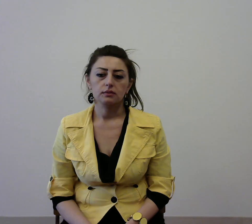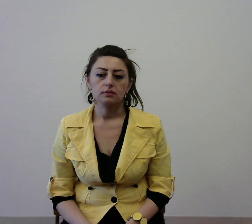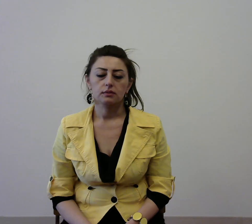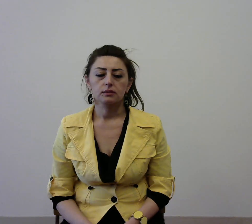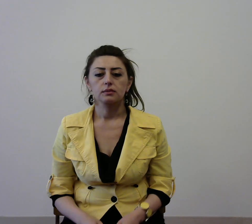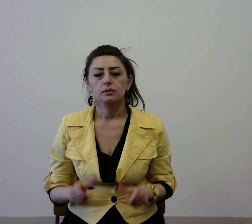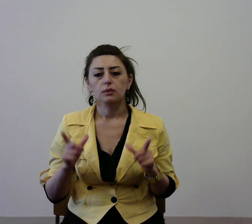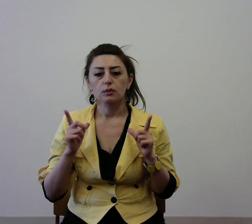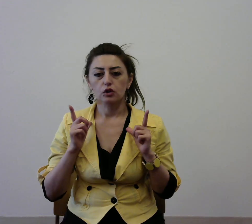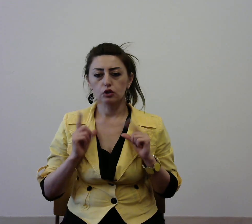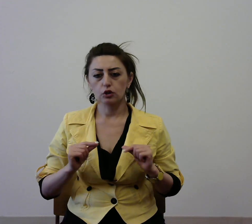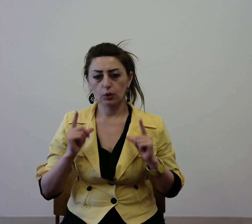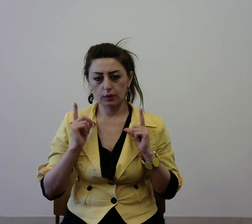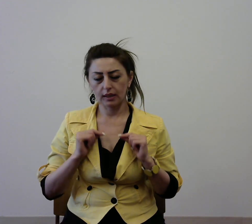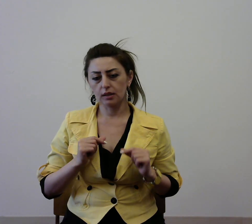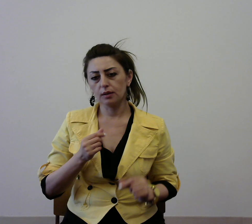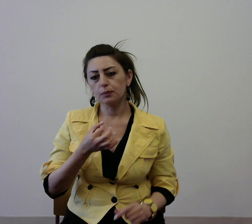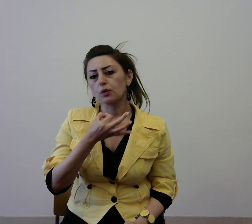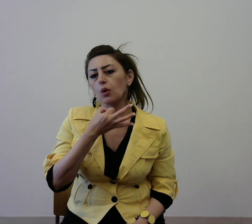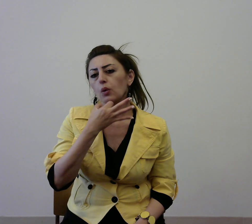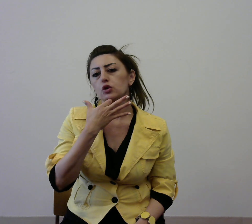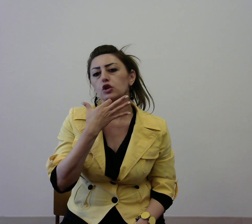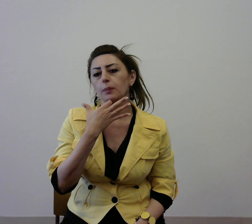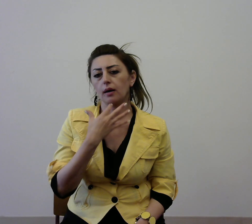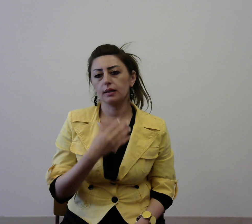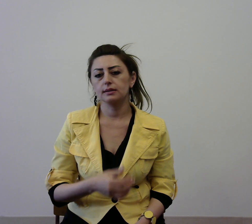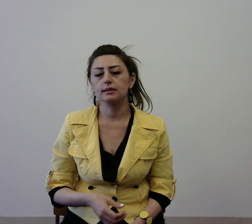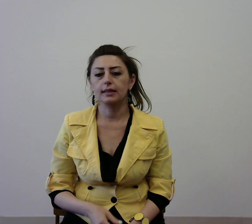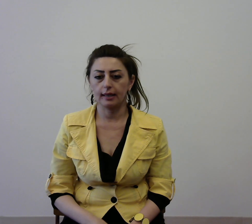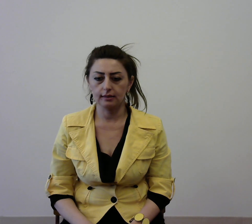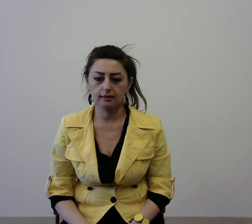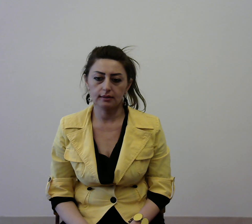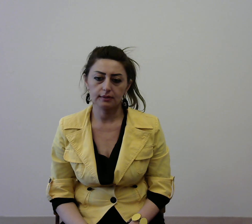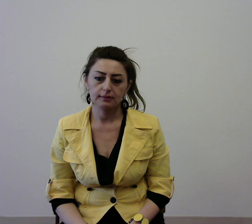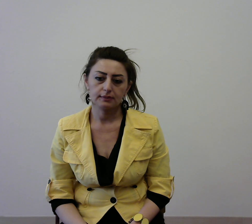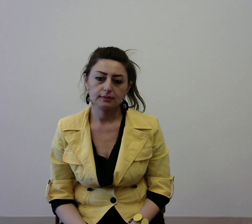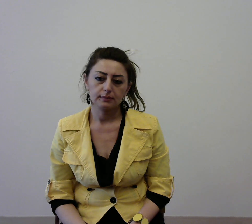Köynəyim xoşuna gəlir?